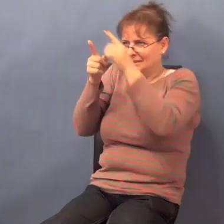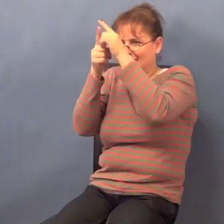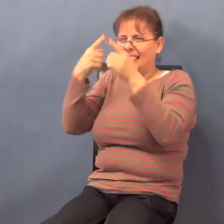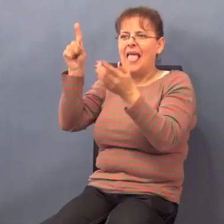Boi się.